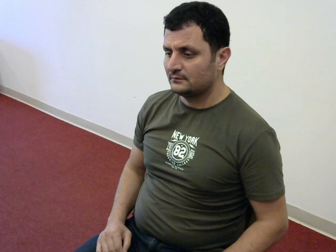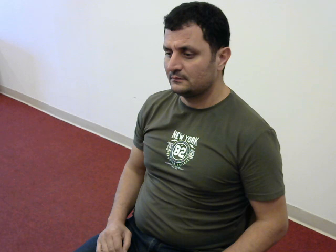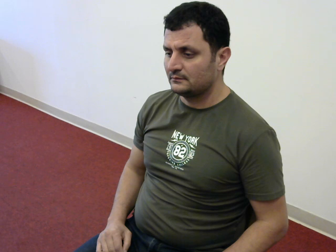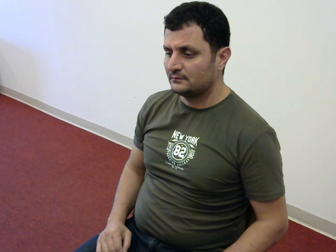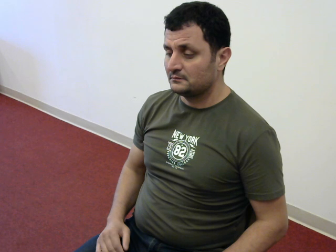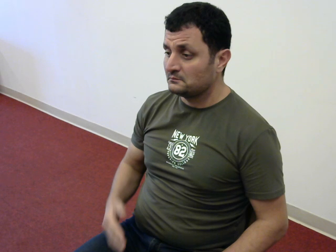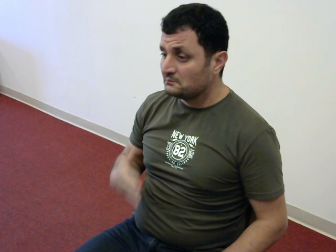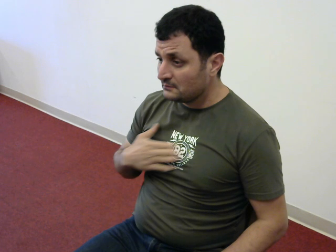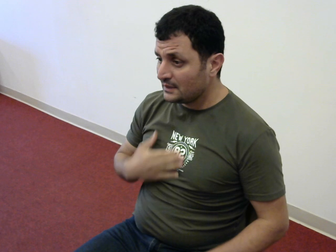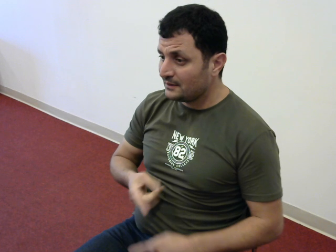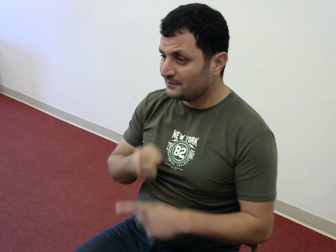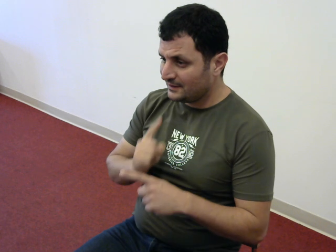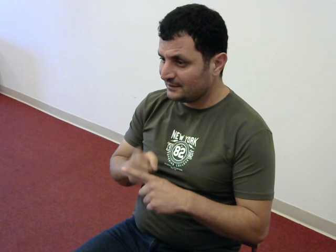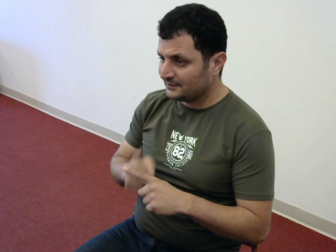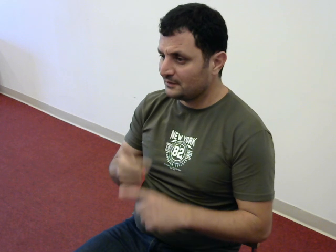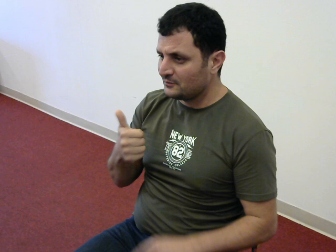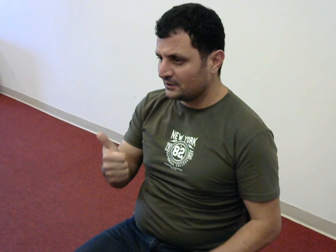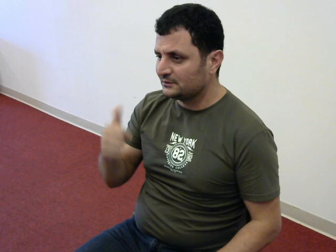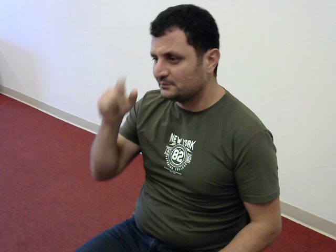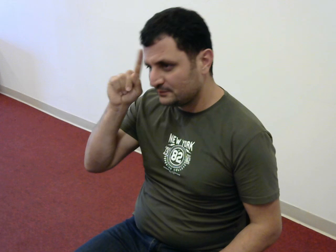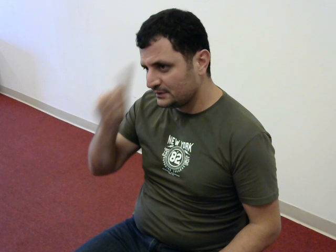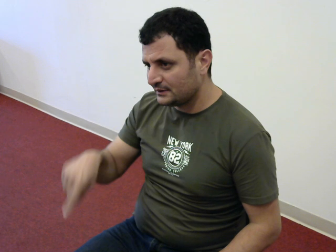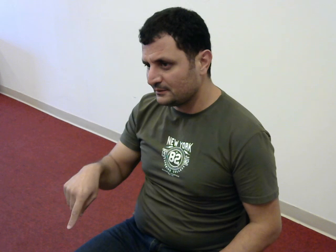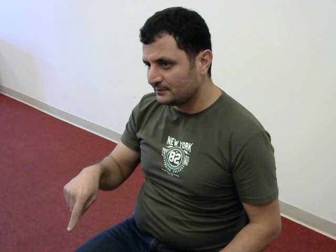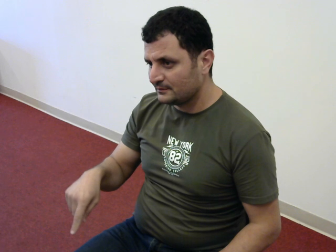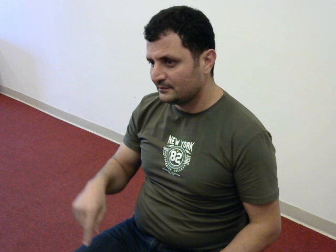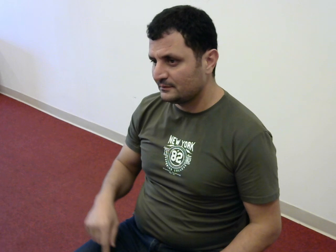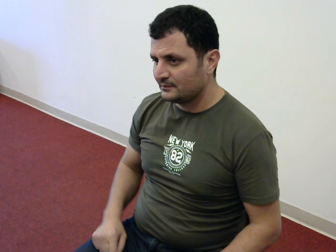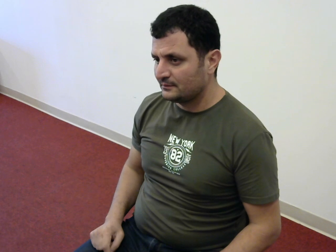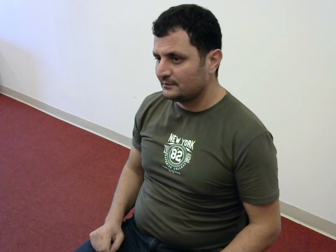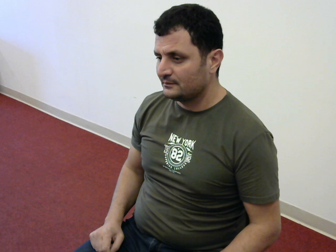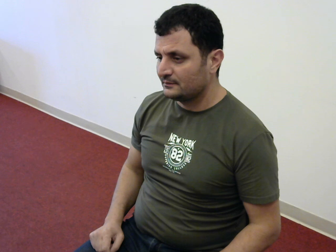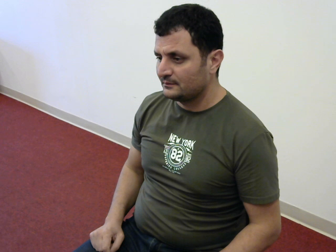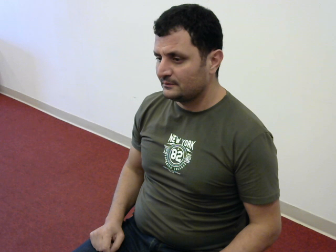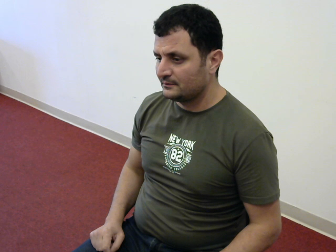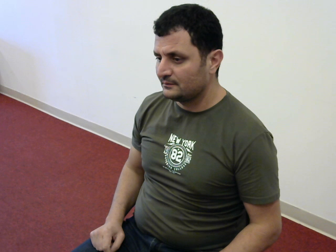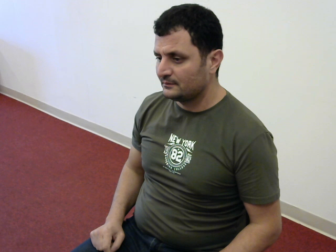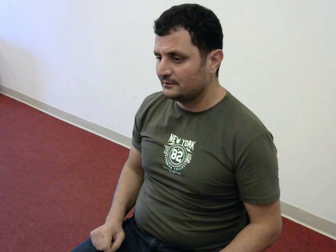Mən riyaziyyatı yaxşı bilirəm